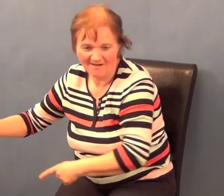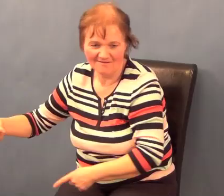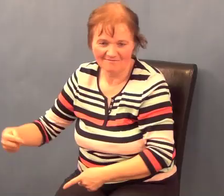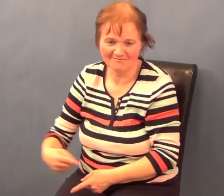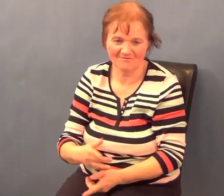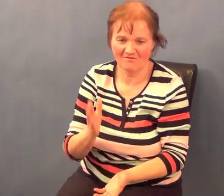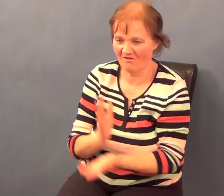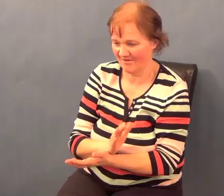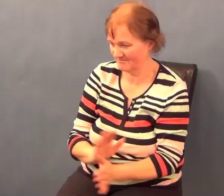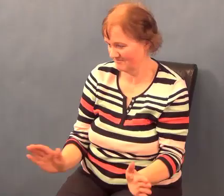Koniec.